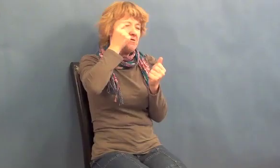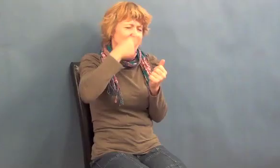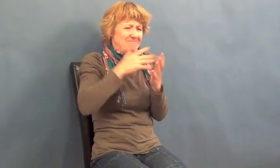Nie bardzo migam.